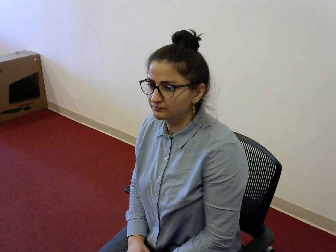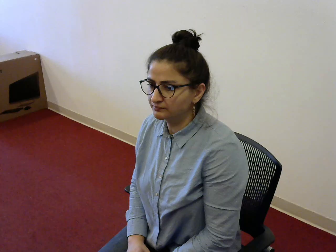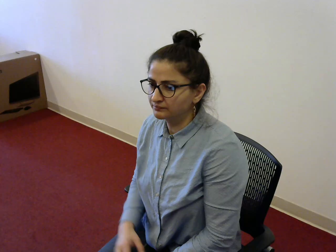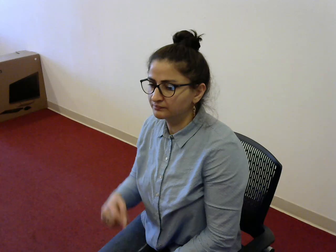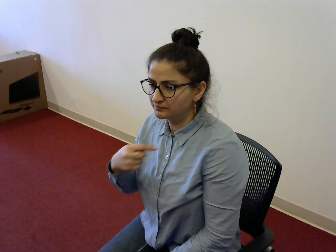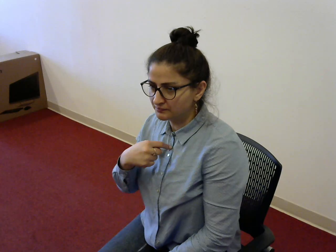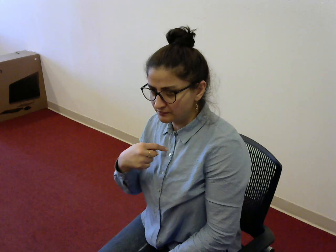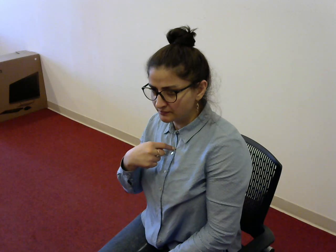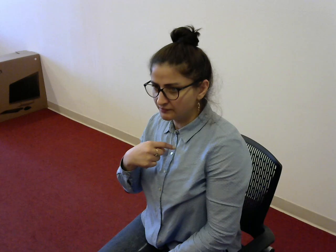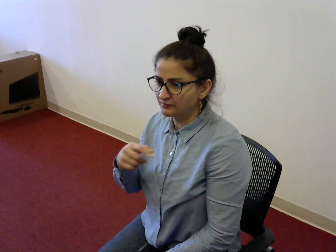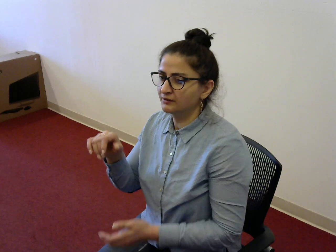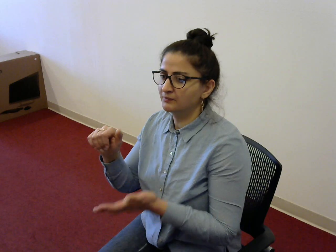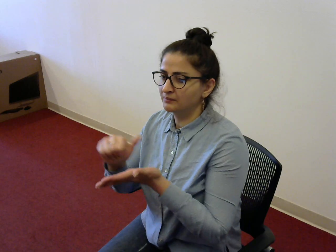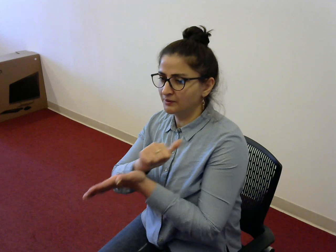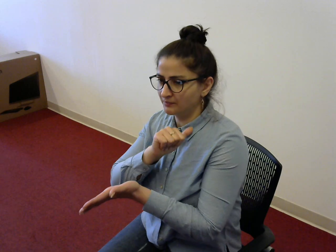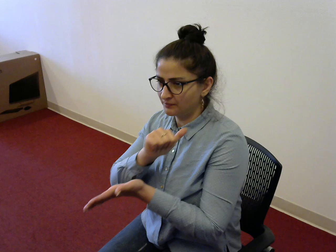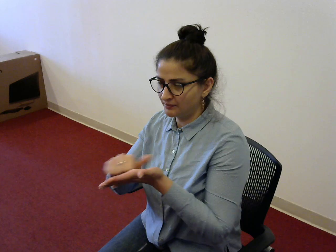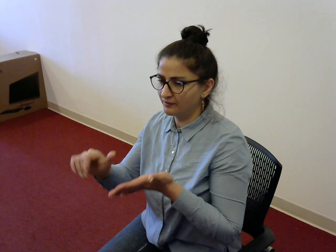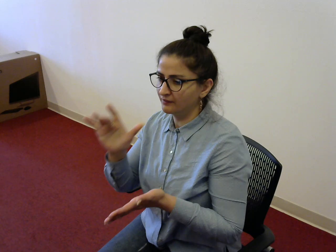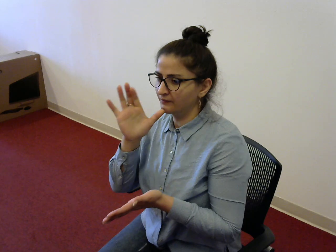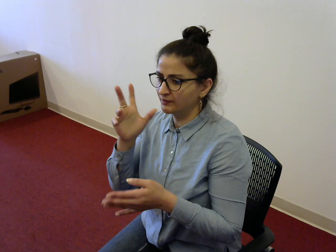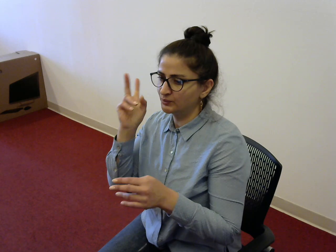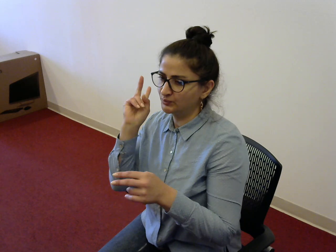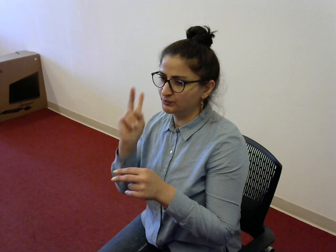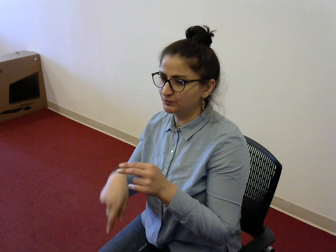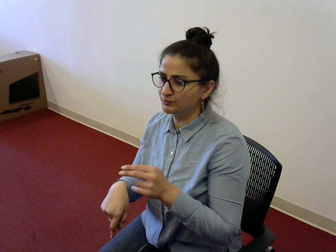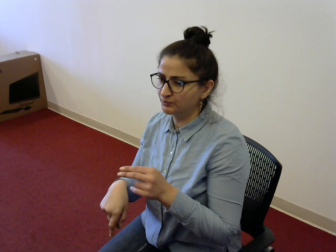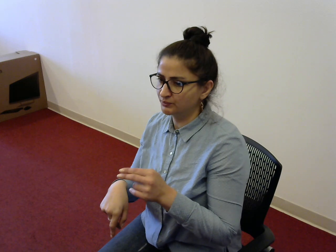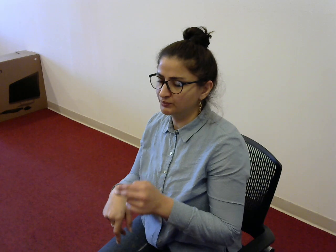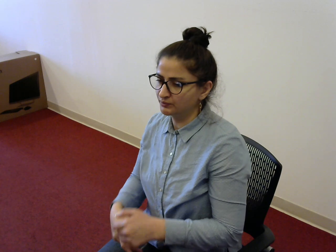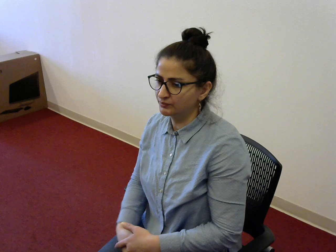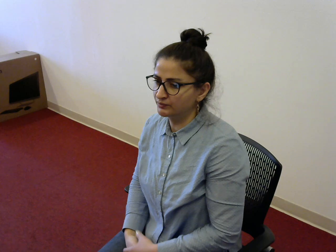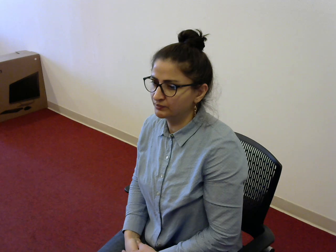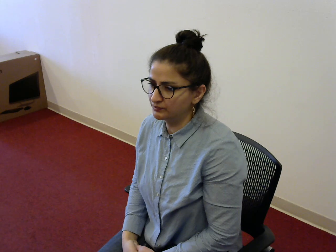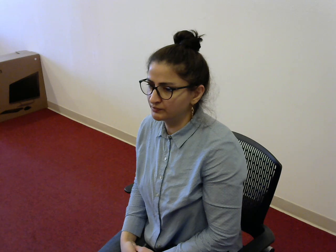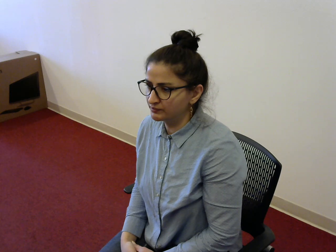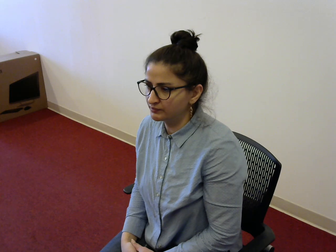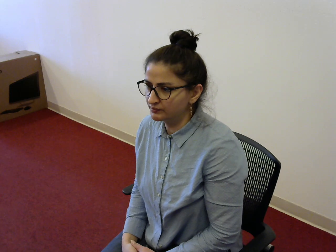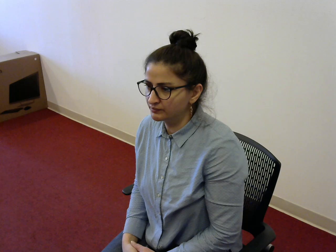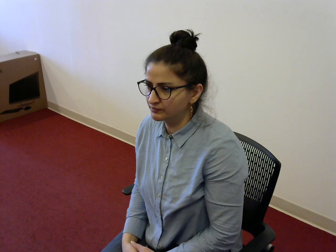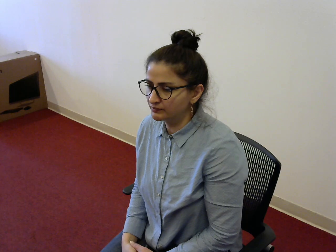Mənim sənədimin vaxtı bitib